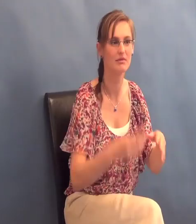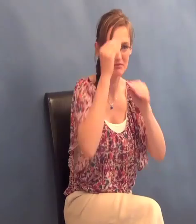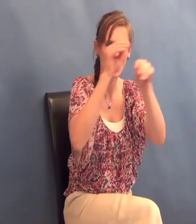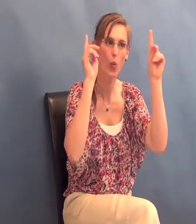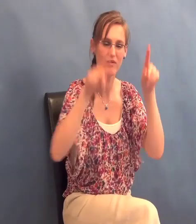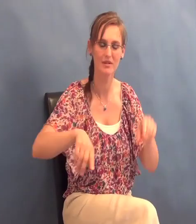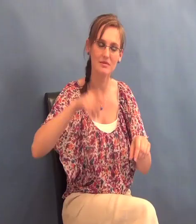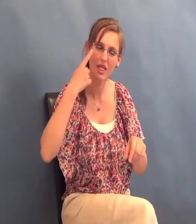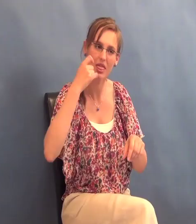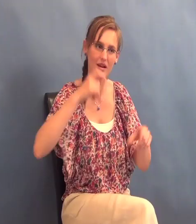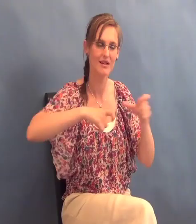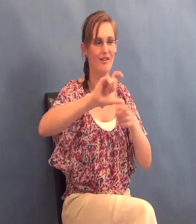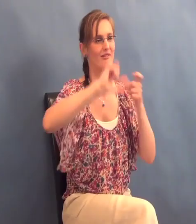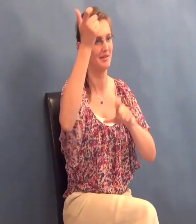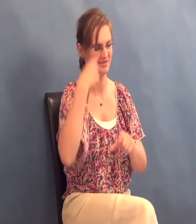Znak informuje, żeby uważać na nadjeżdżające samochody, że to jest częste miejsce wypadków.